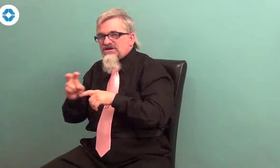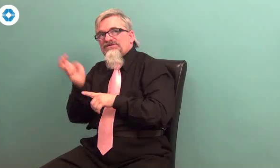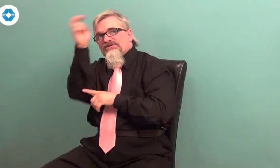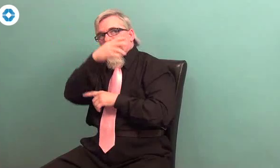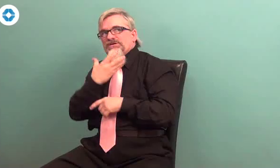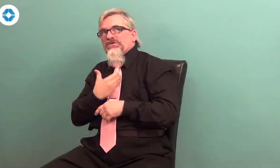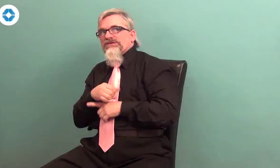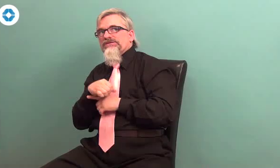Chłopiec czuje ulgę i kręci głową.